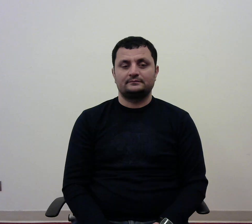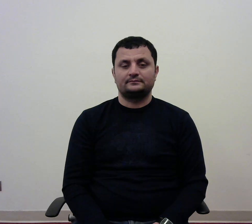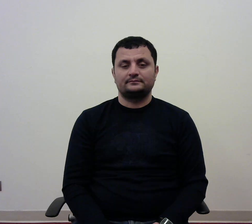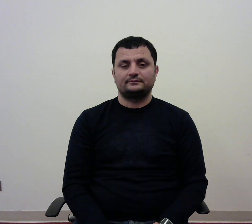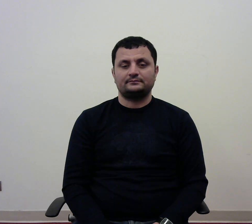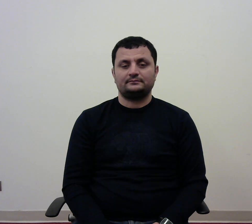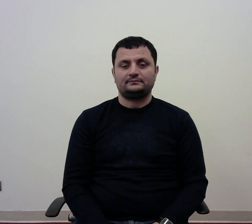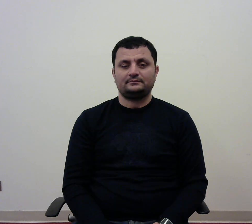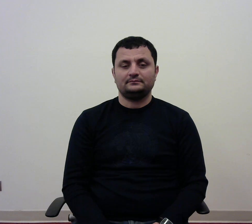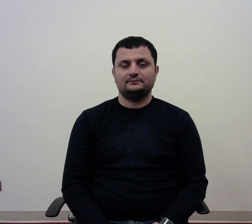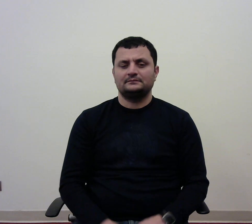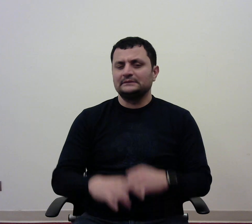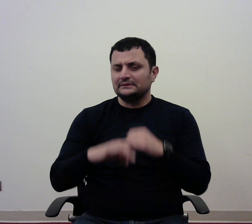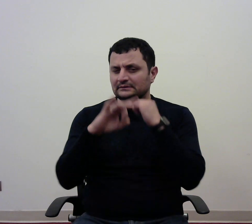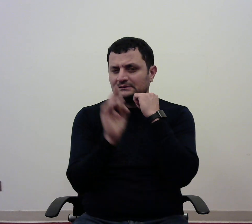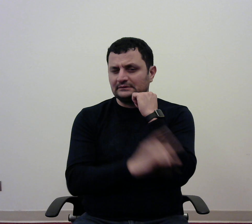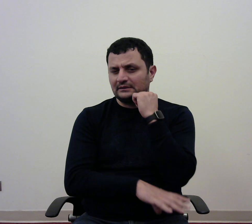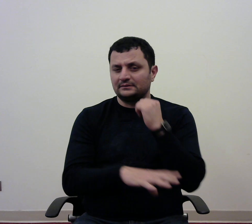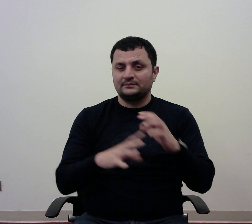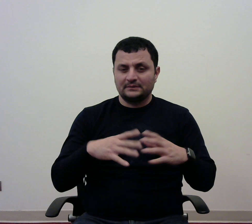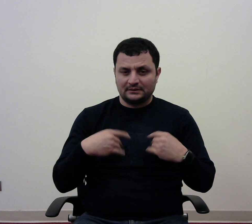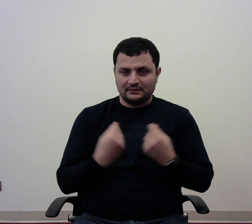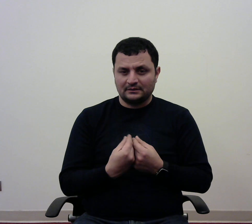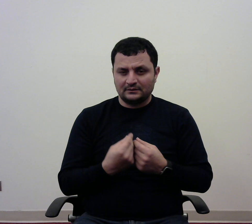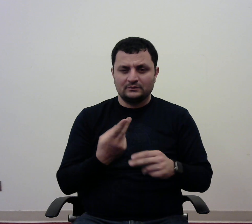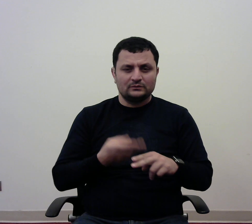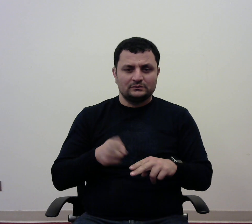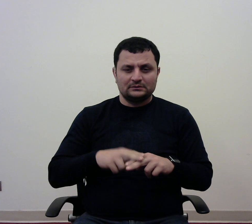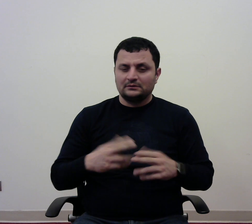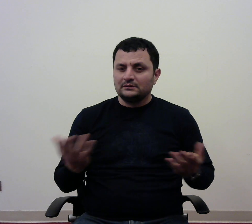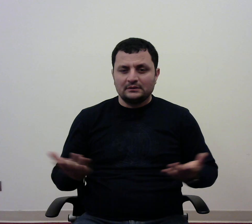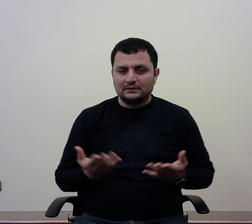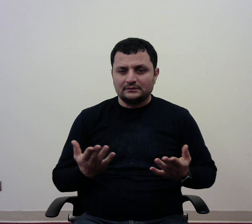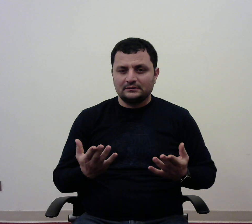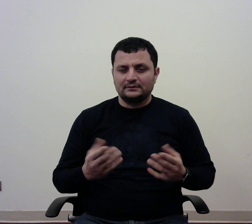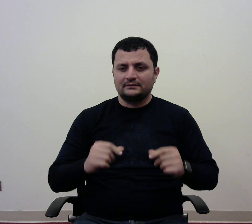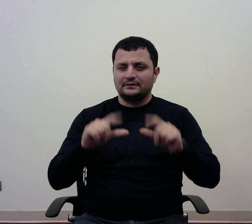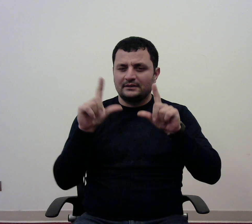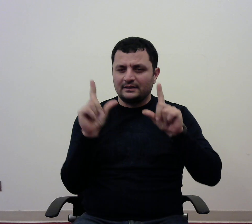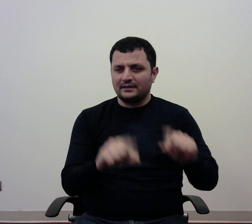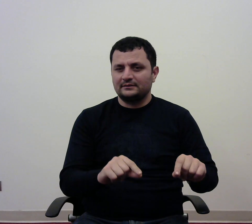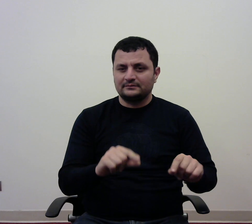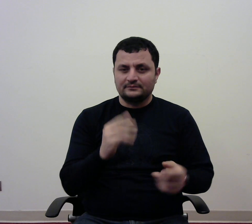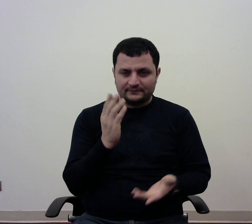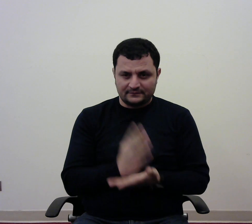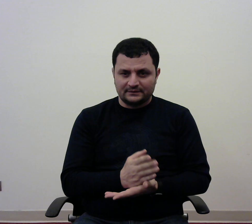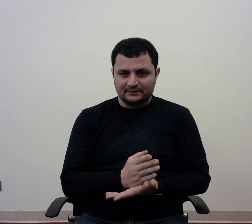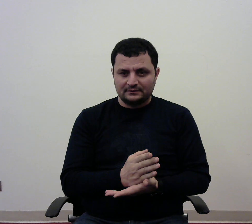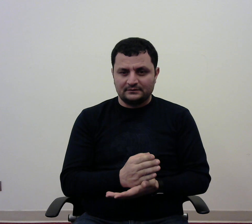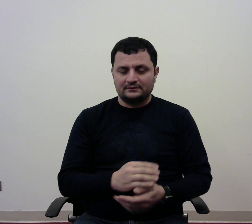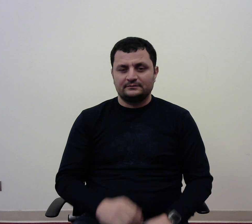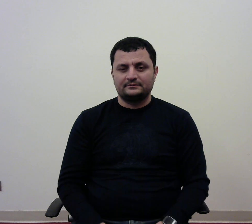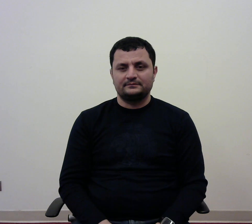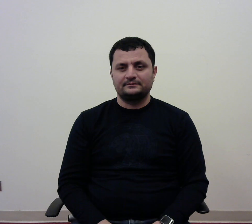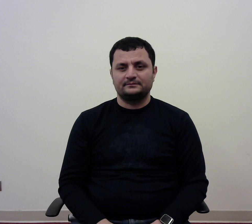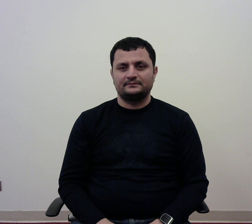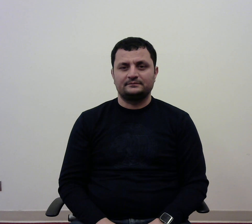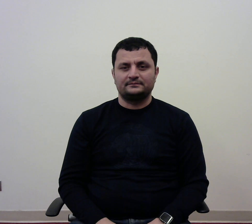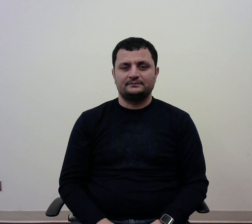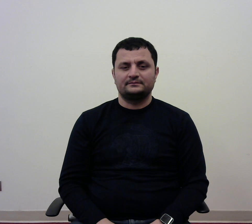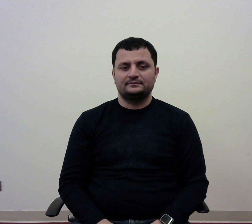Kasıb ailələr üçün hansı endirimlər var?